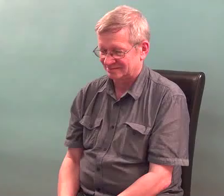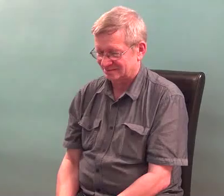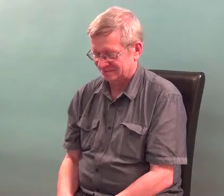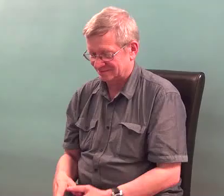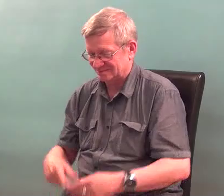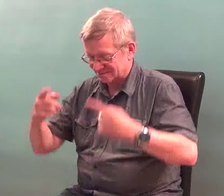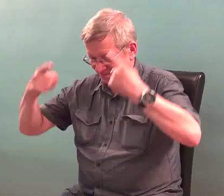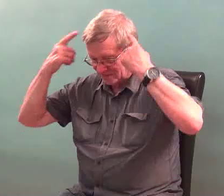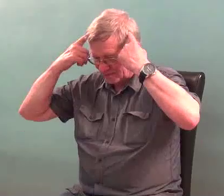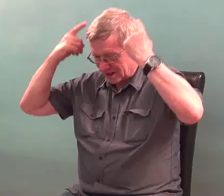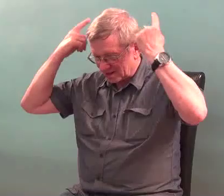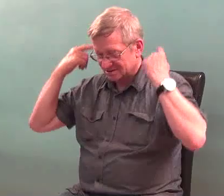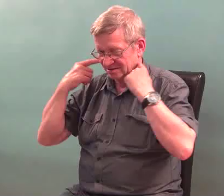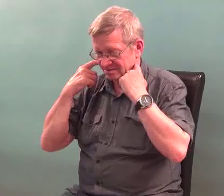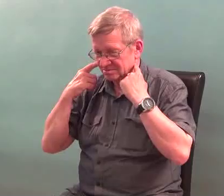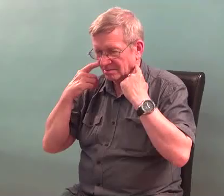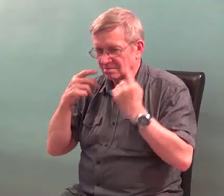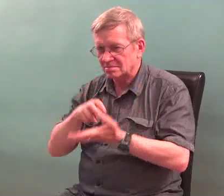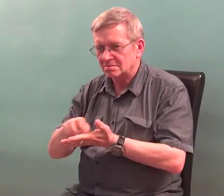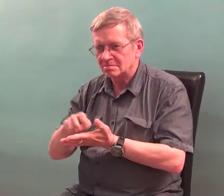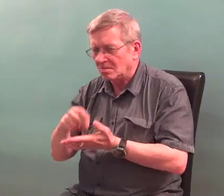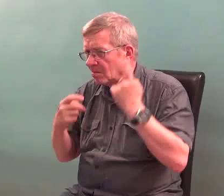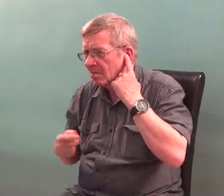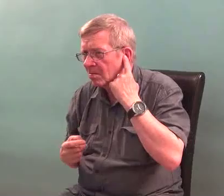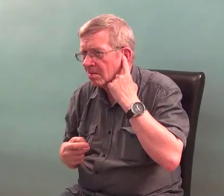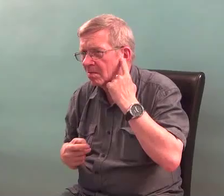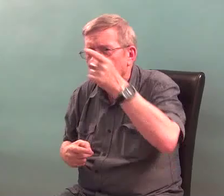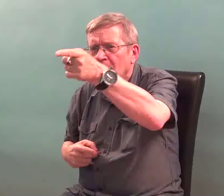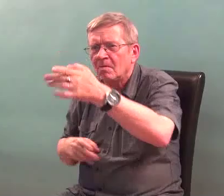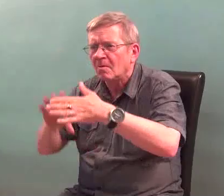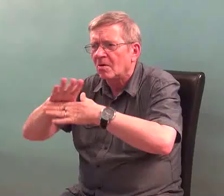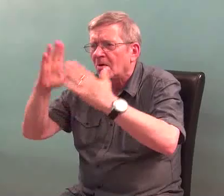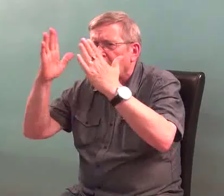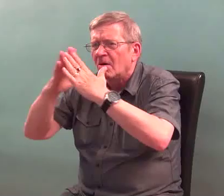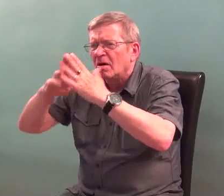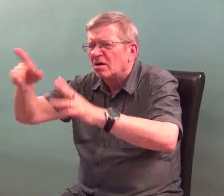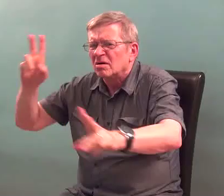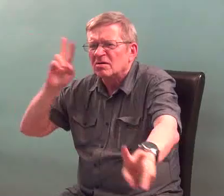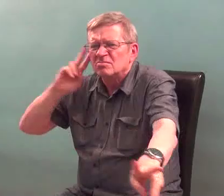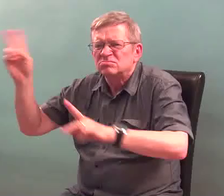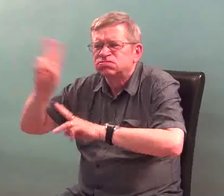Myszka Miki idzie i nagle słyszy w domu jakiś dźwięk.